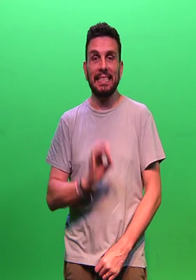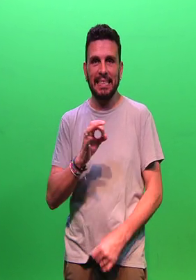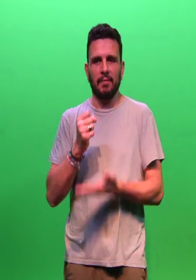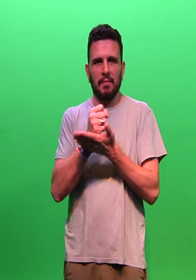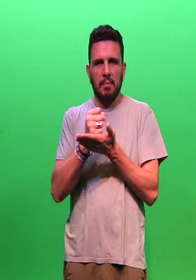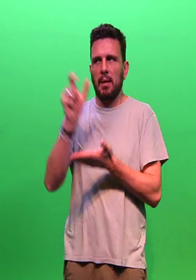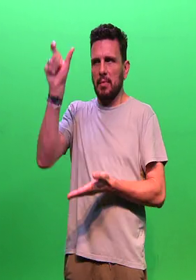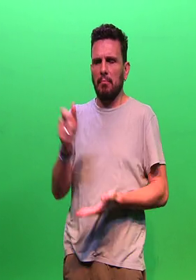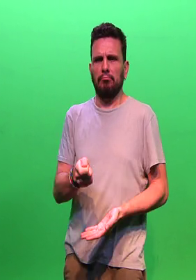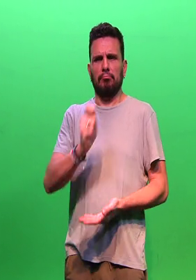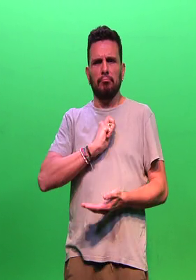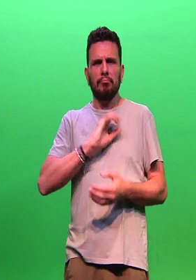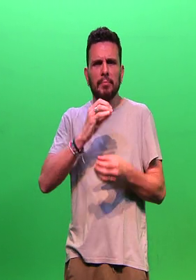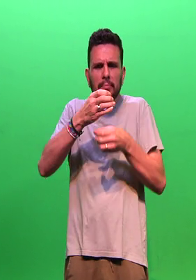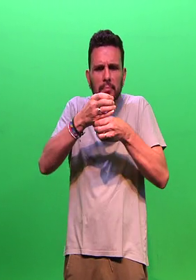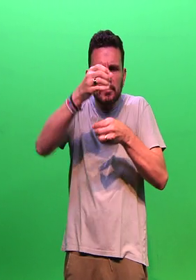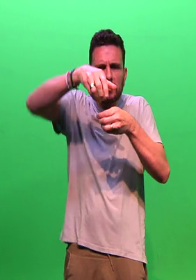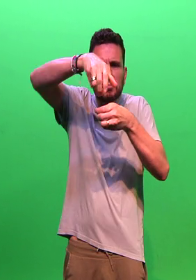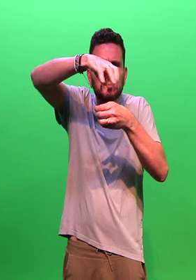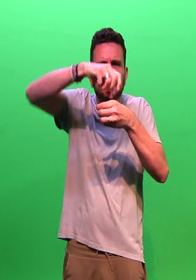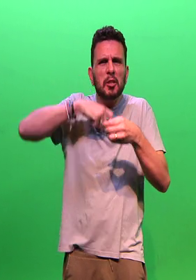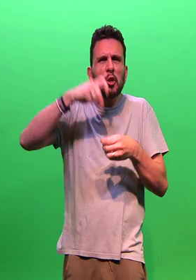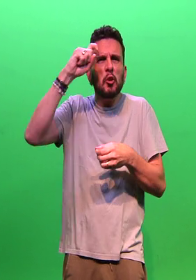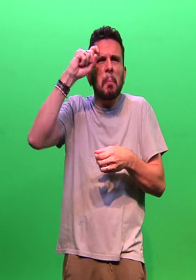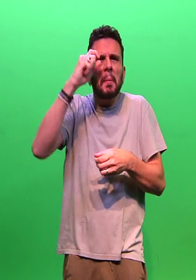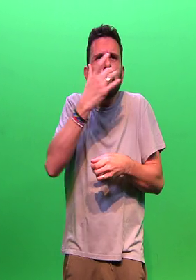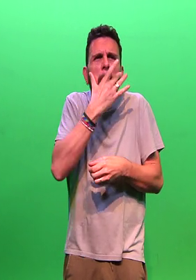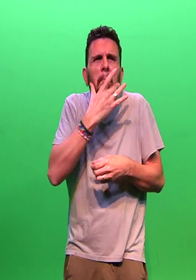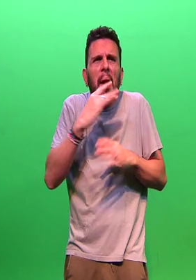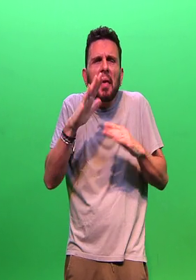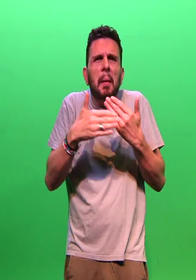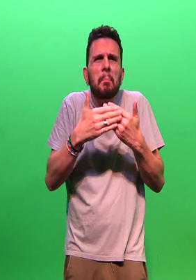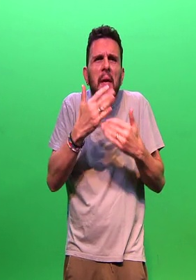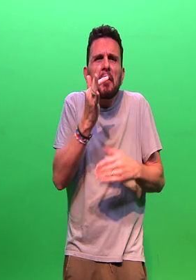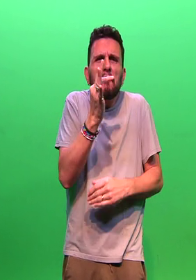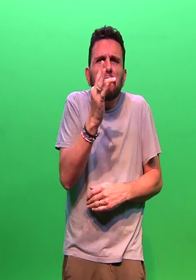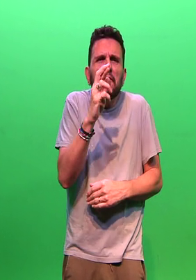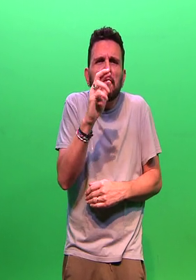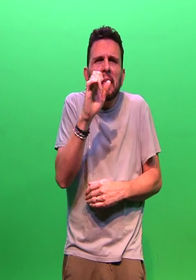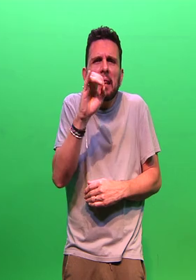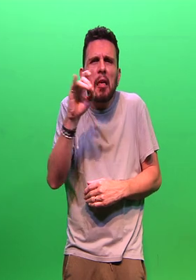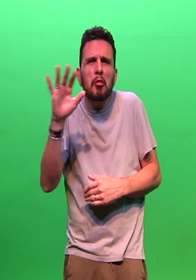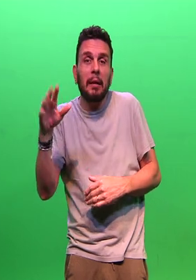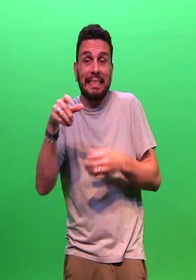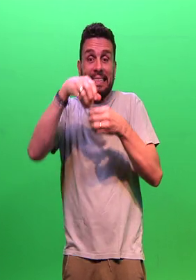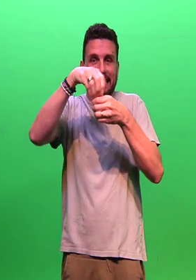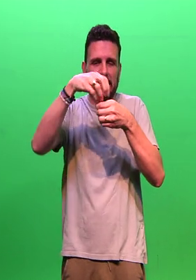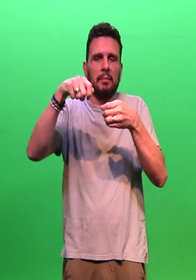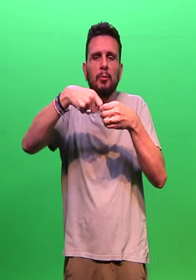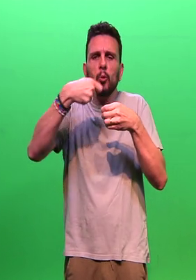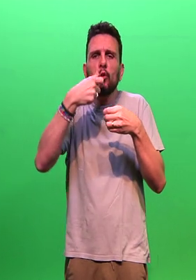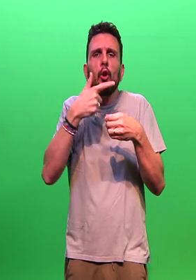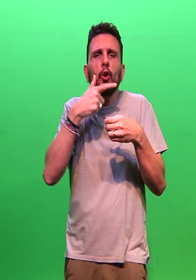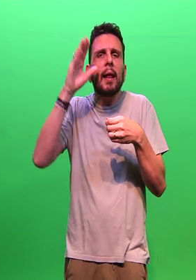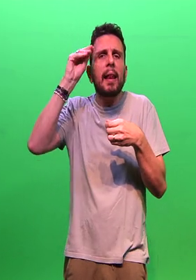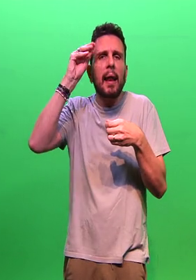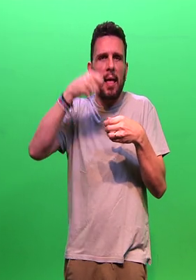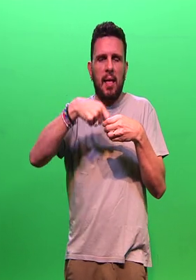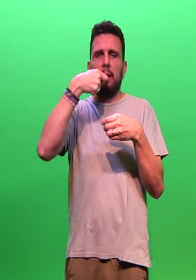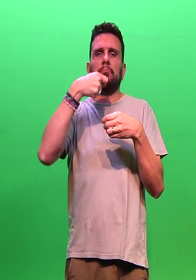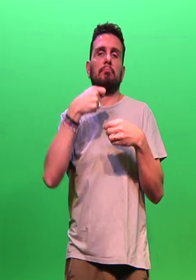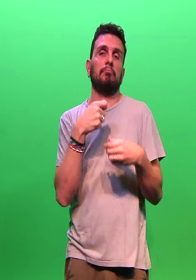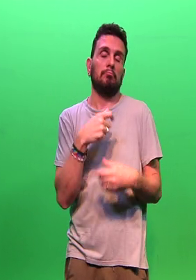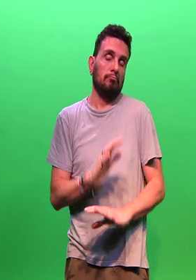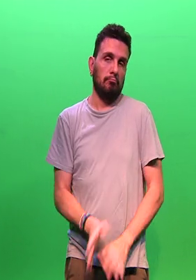Sí, el farmacèutic m'ha donat un pot que em sembla que és Frenadol, és un xarop de color taronja i me l'he pres.